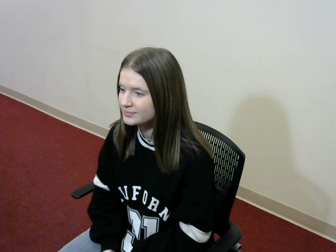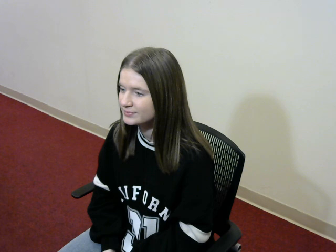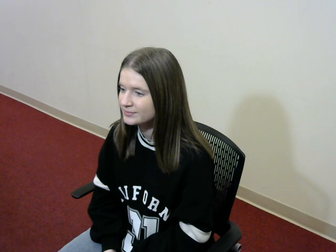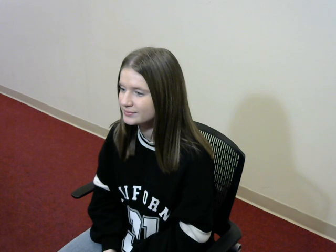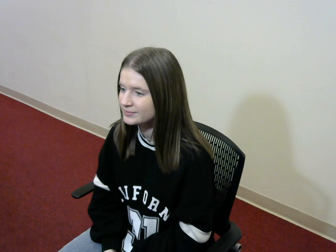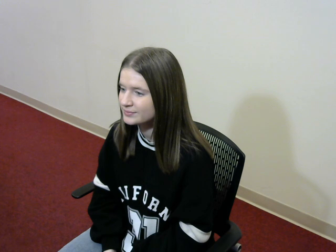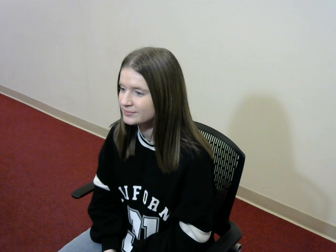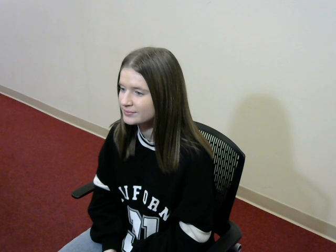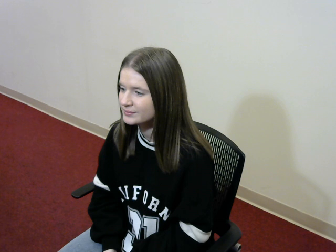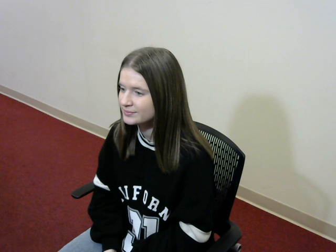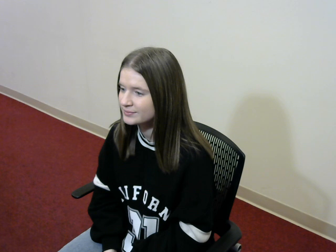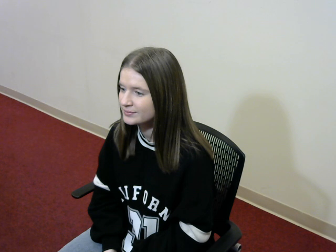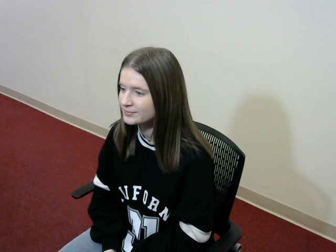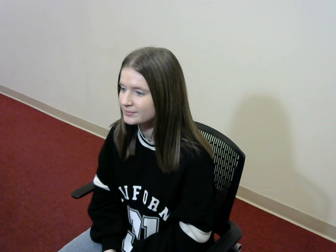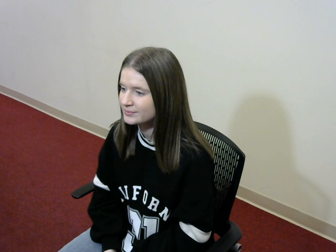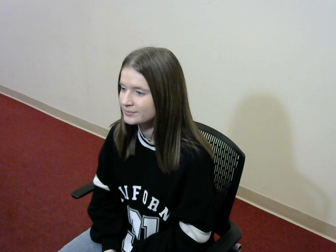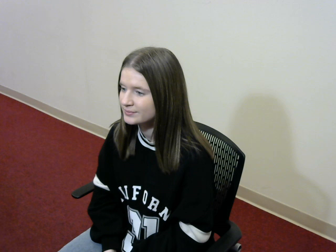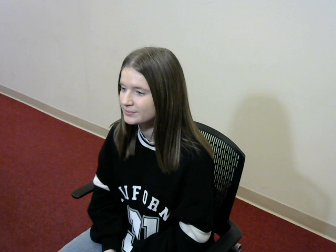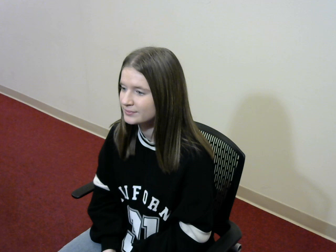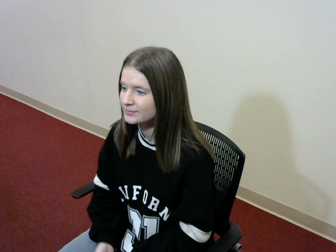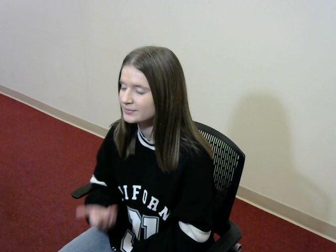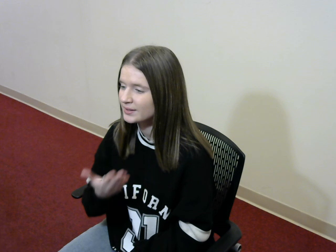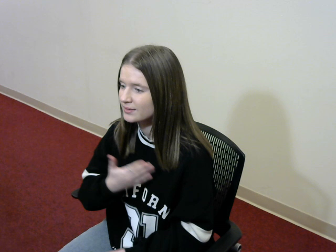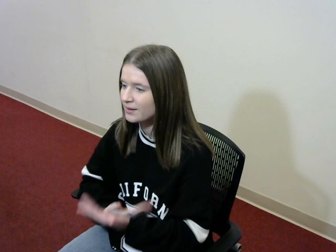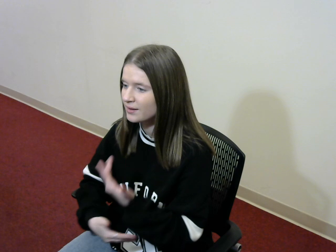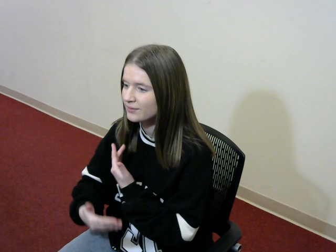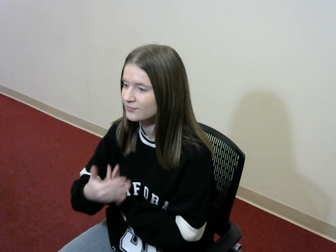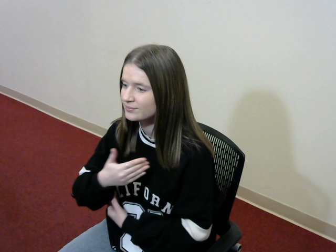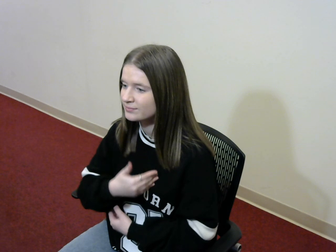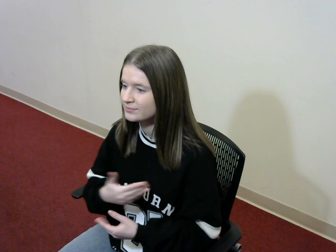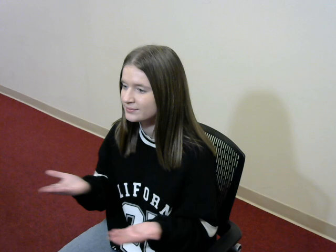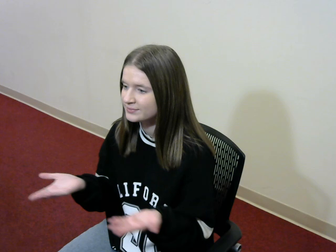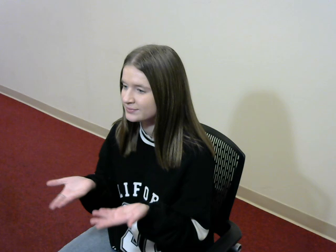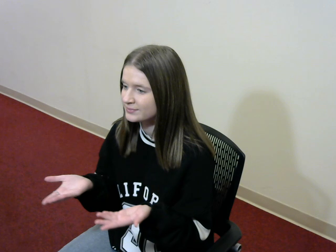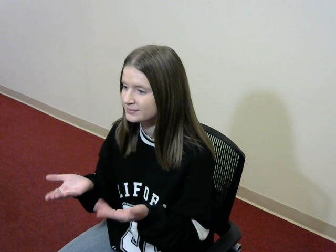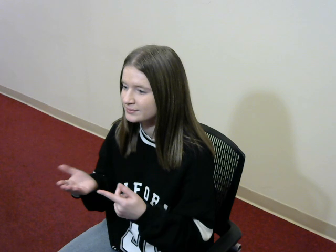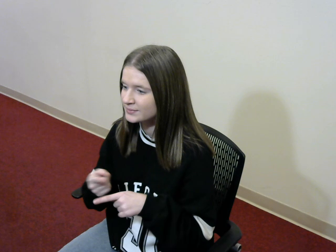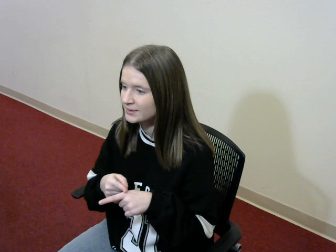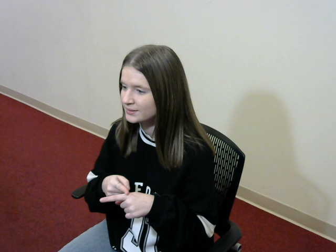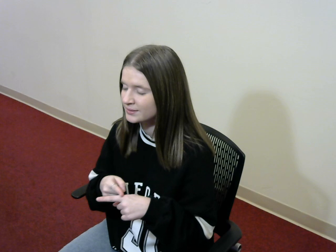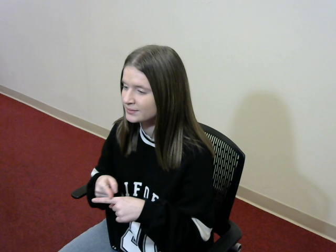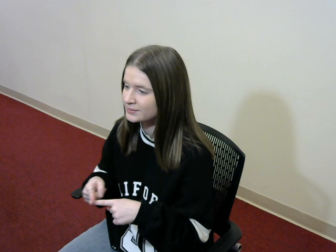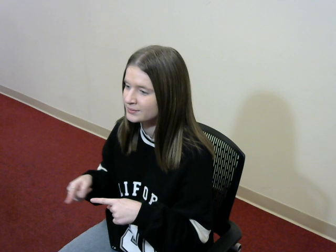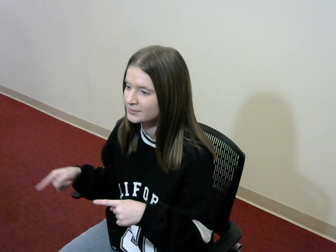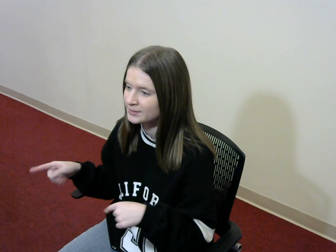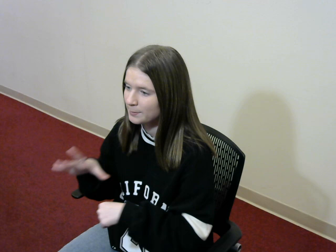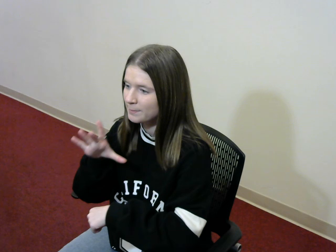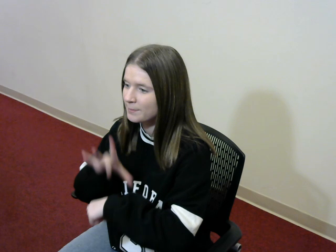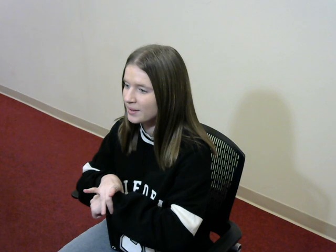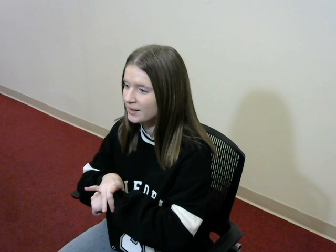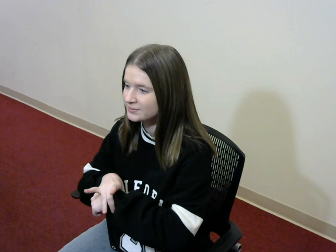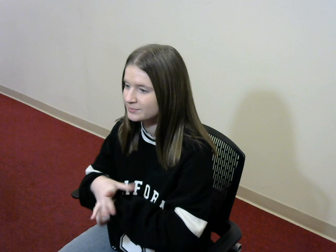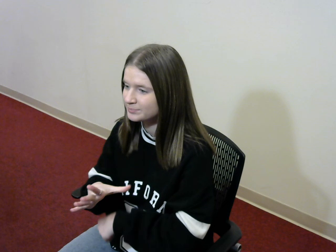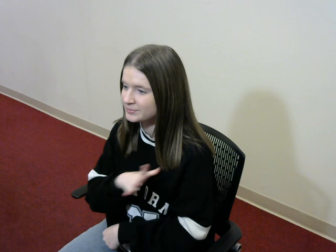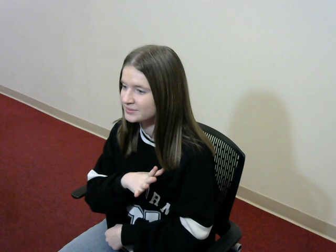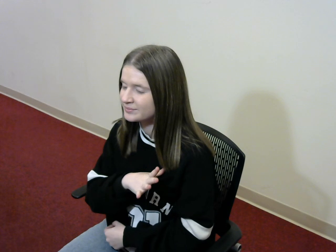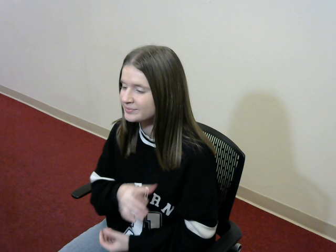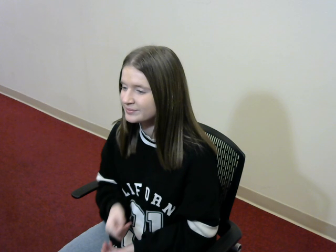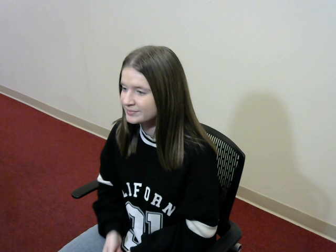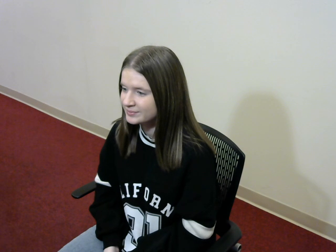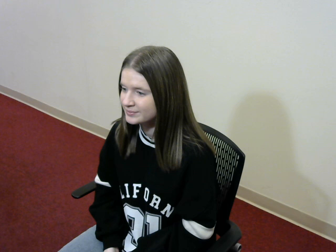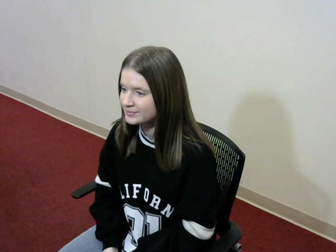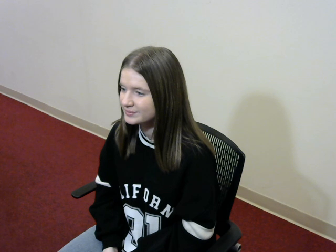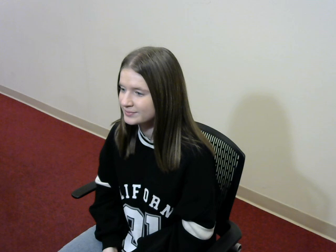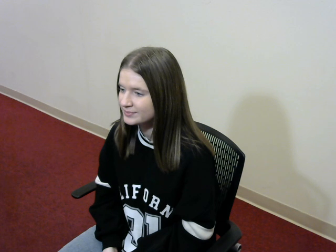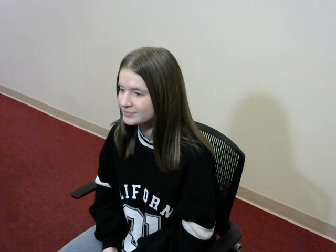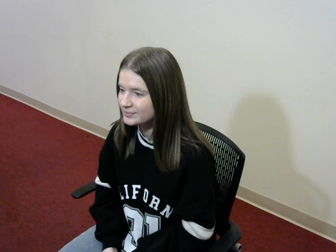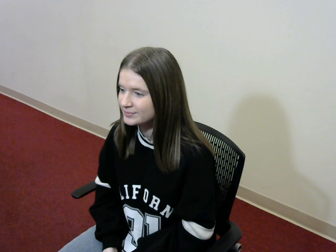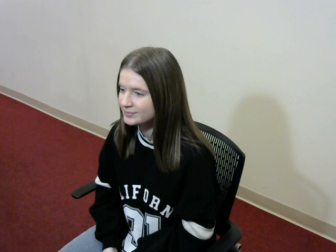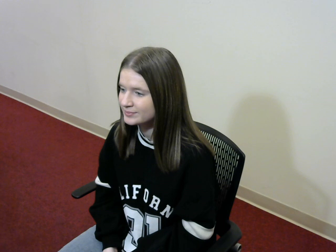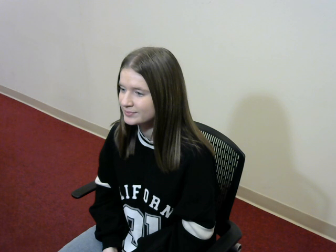Əlillik hansı müddətə müəyyən olunur?